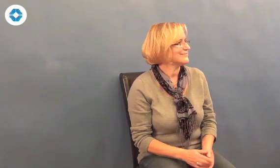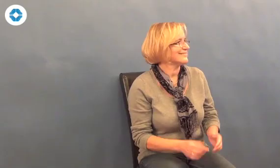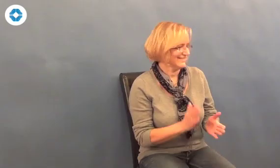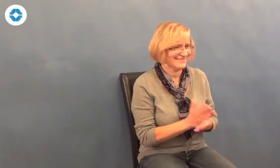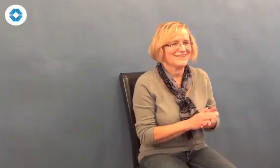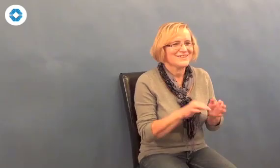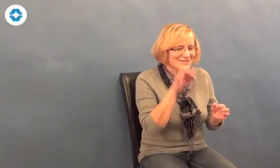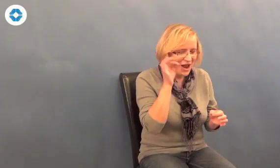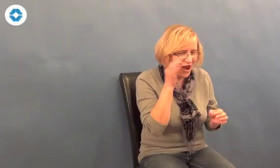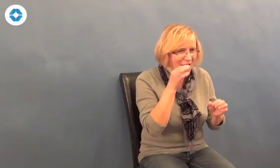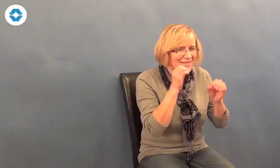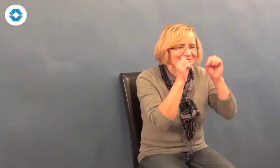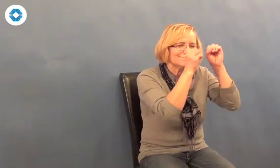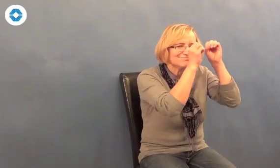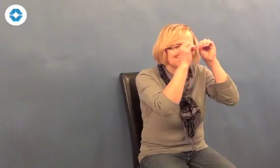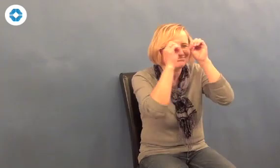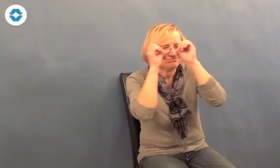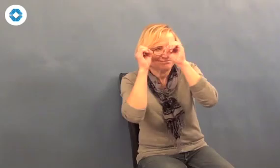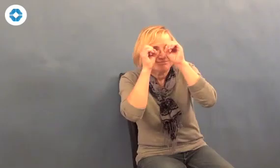Kot rozglądał się przez lornetkę.